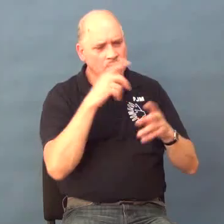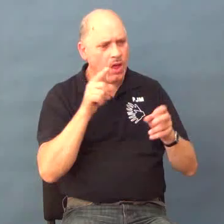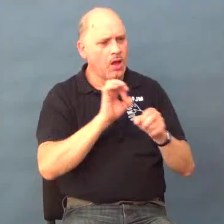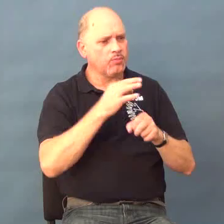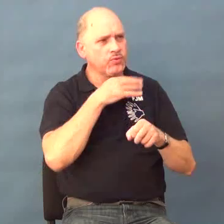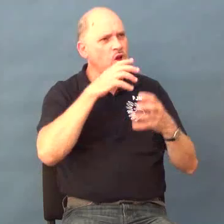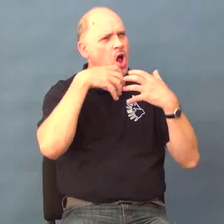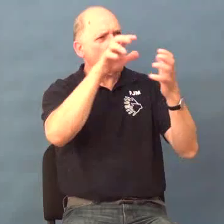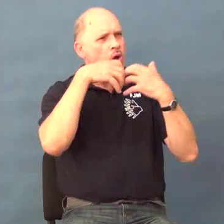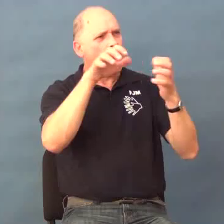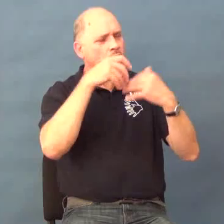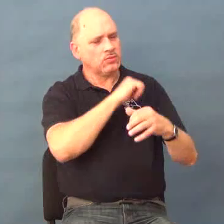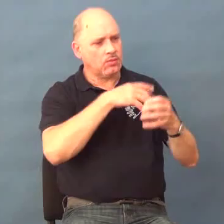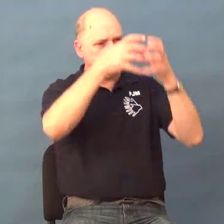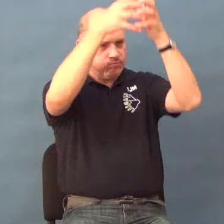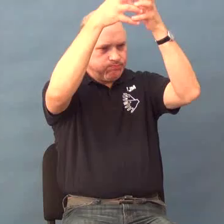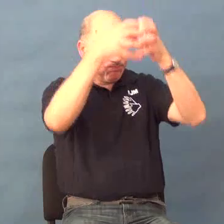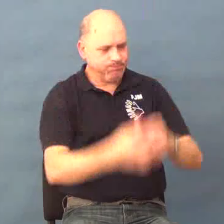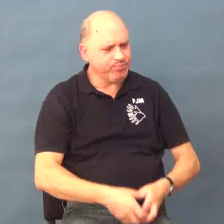Jednak pies szczeka na ul i ul sam spada na ziemię.